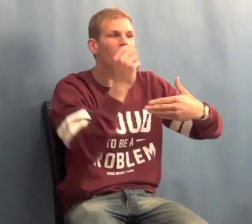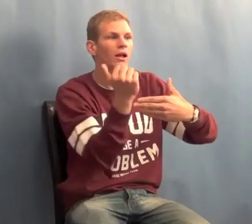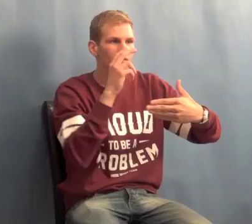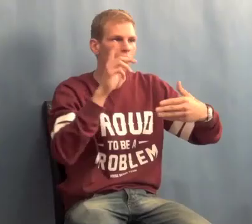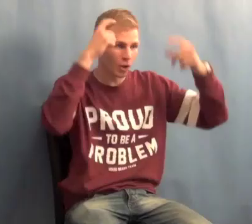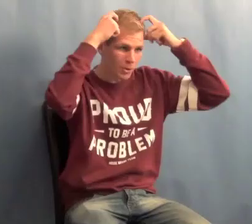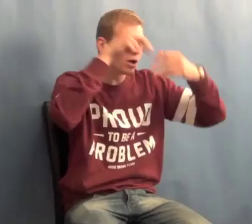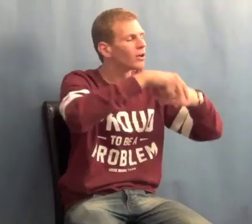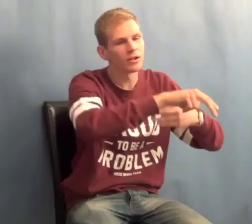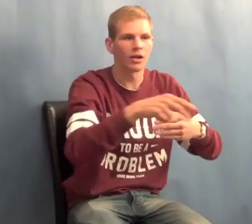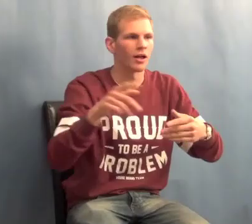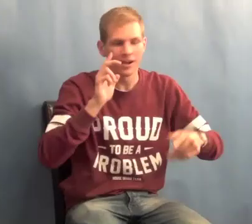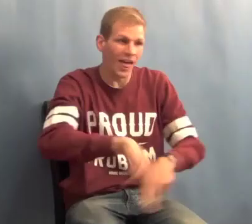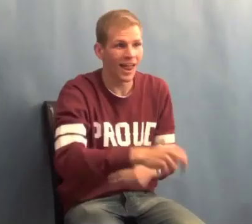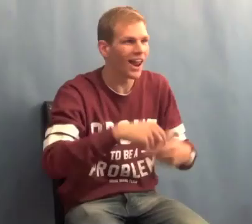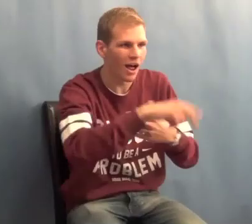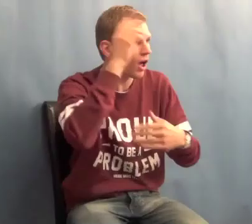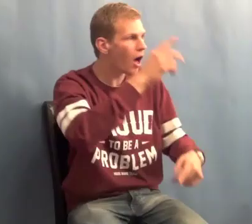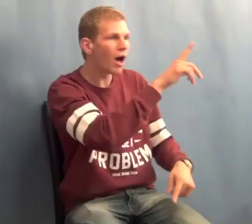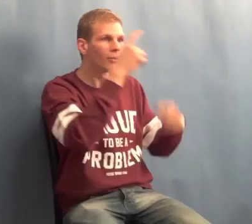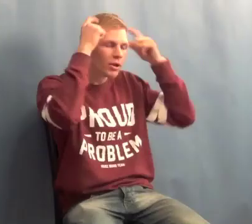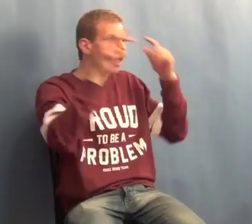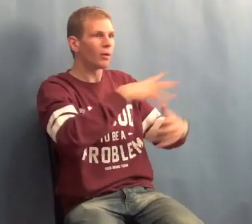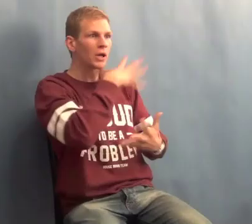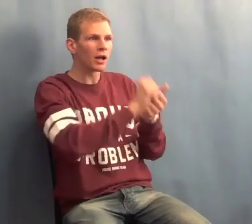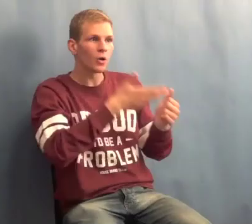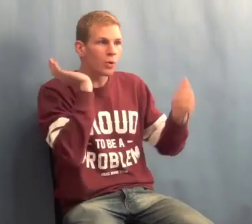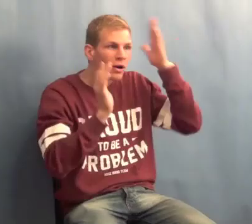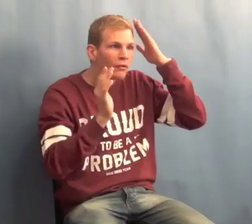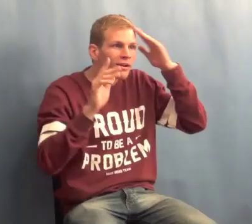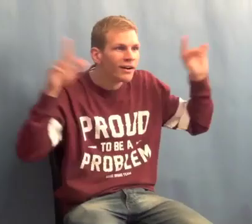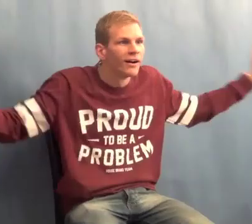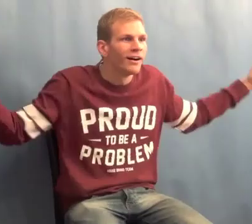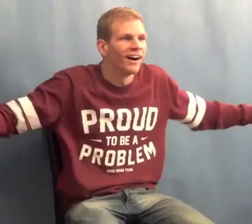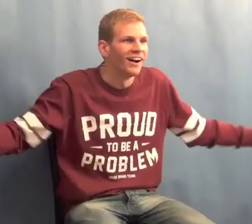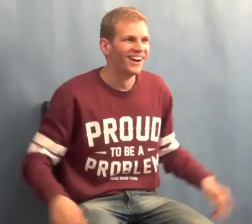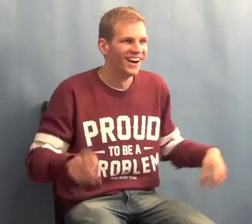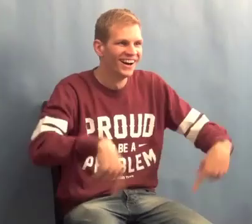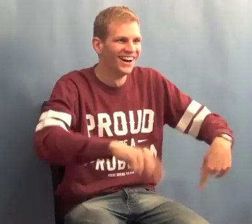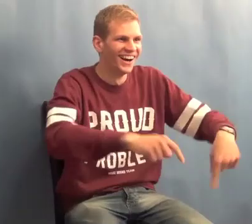Szła sobie Myszka Miki, ten biegł jak szalony, a Myszka się przestraszyła bo pomyślała, że to duch.